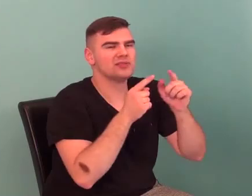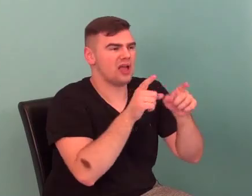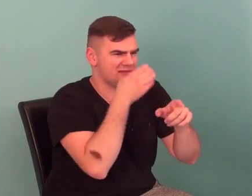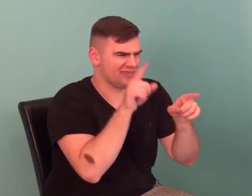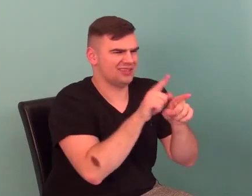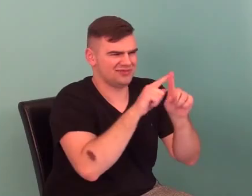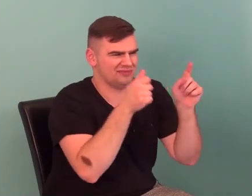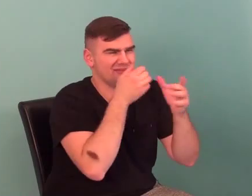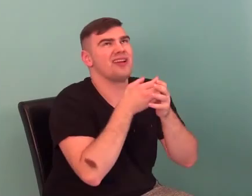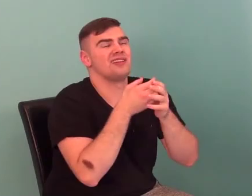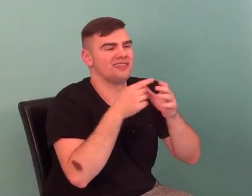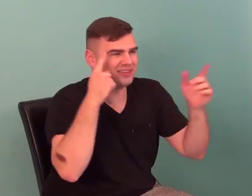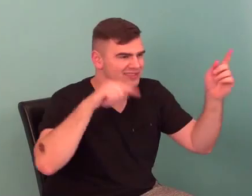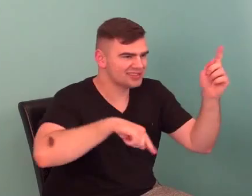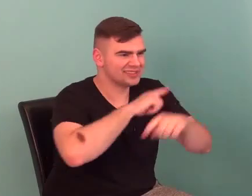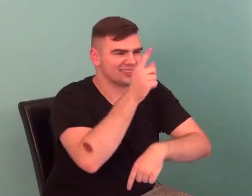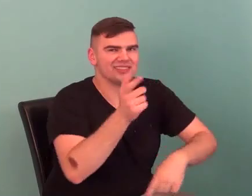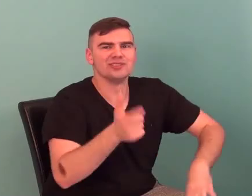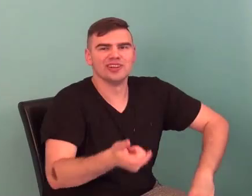Pić tak samo nie wolno w trakcie zjeżdżania.